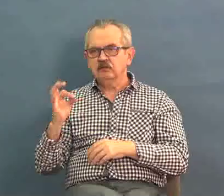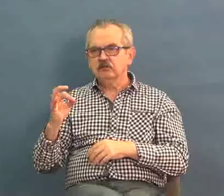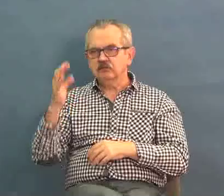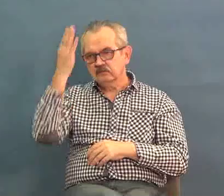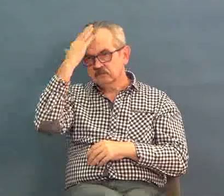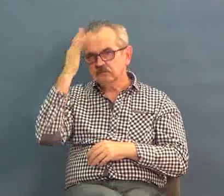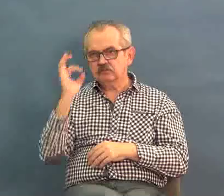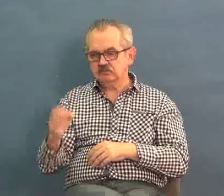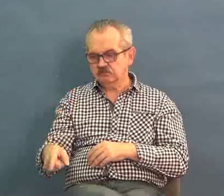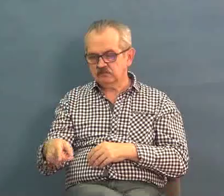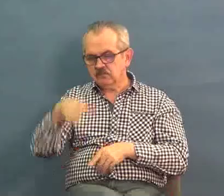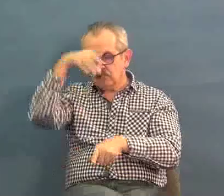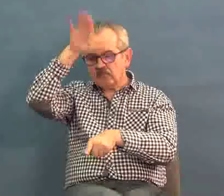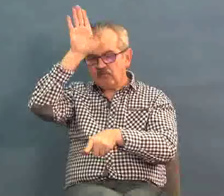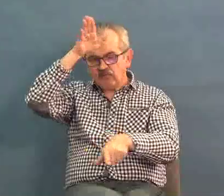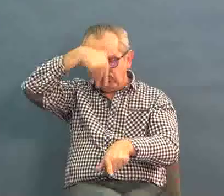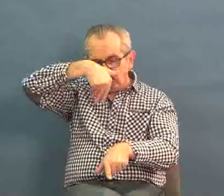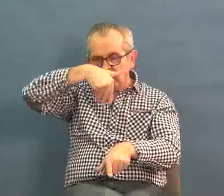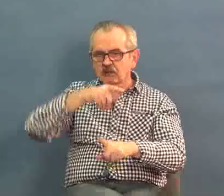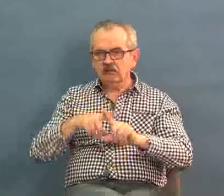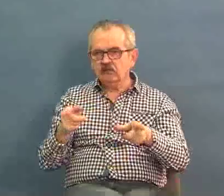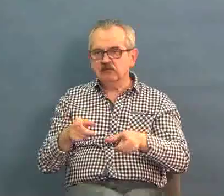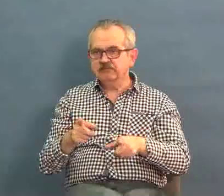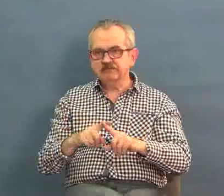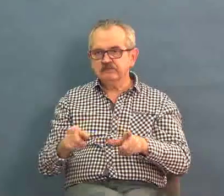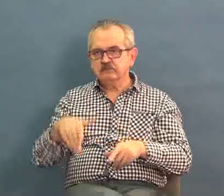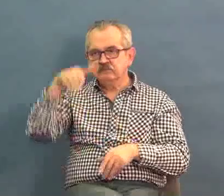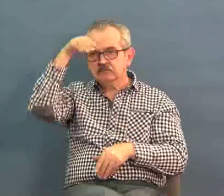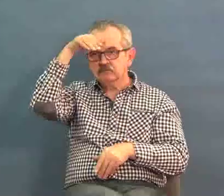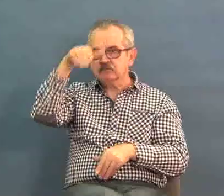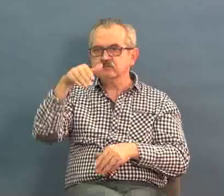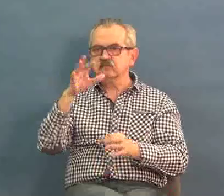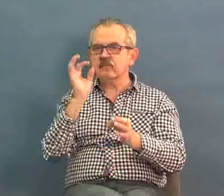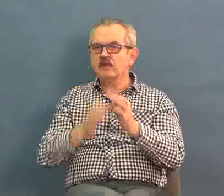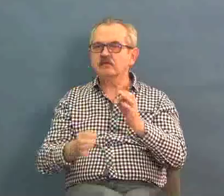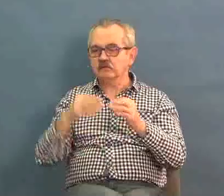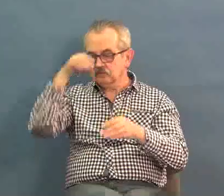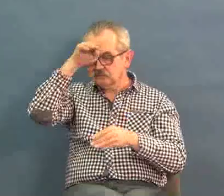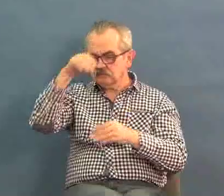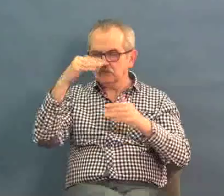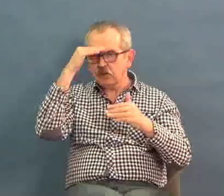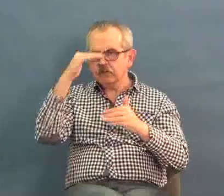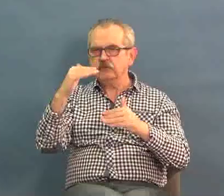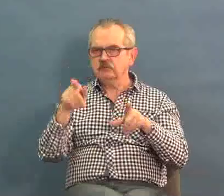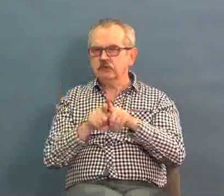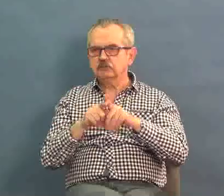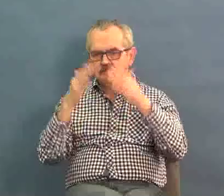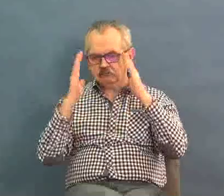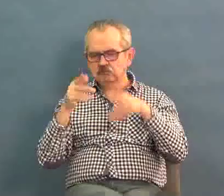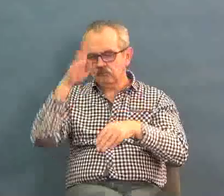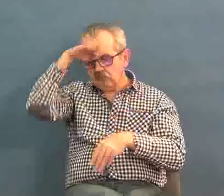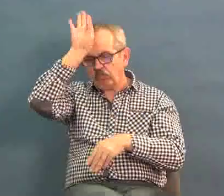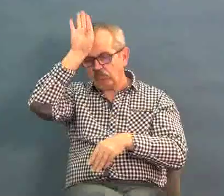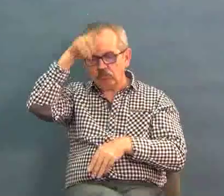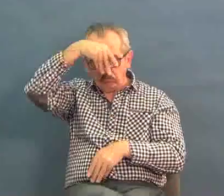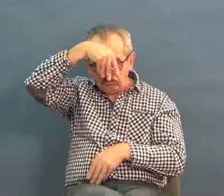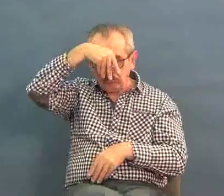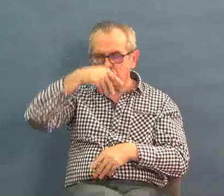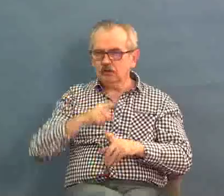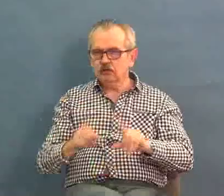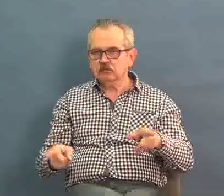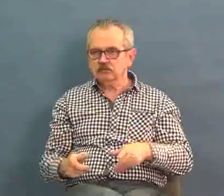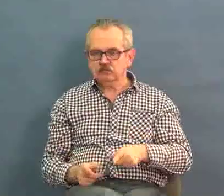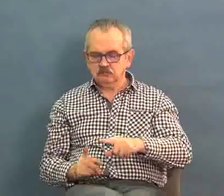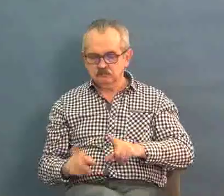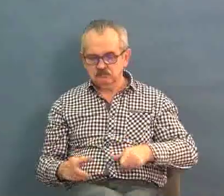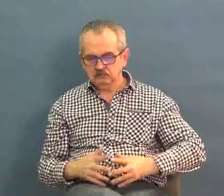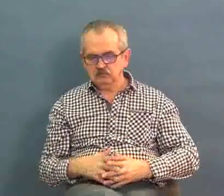Trzeba równo założyć to będzie widać, więc na tym obrazku jest dobrze.